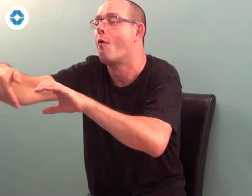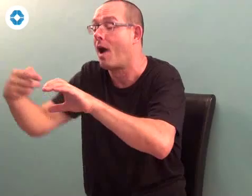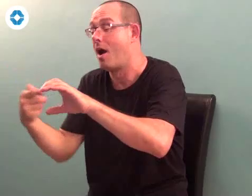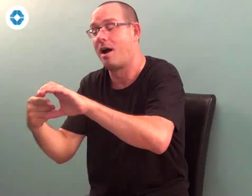Nie w środku pnia.